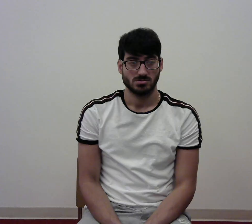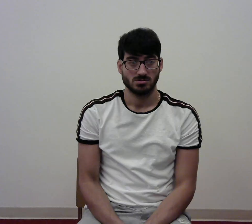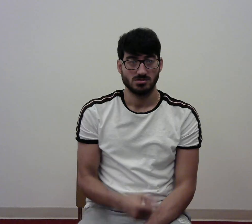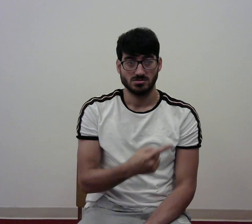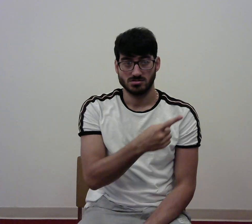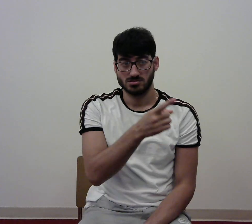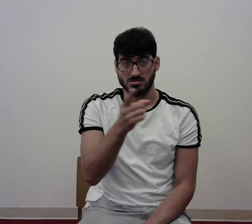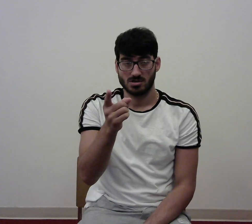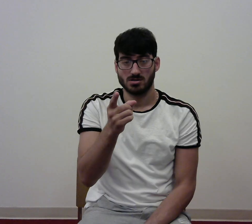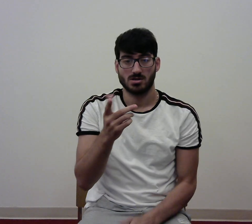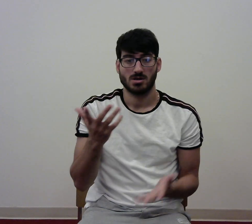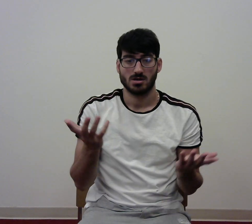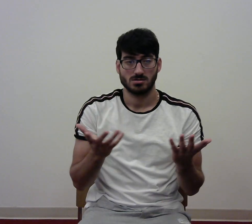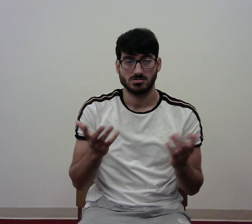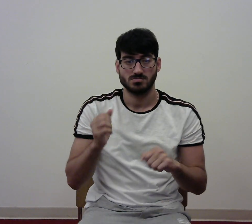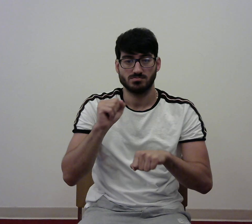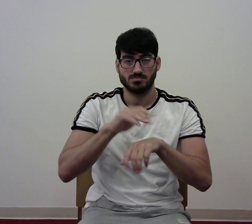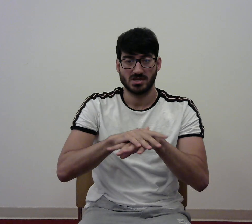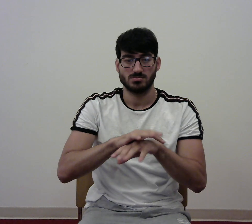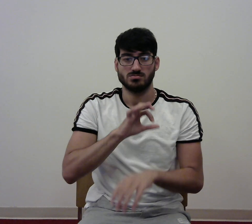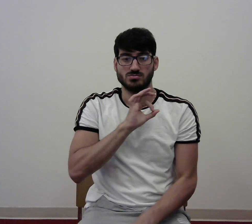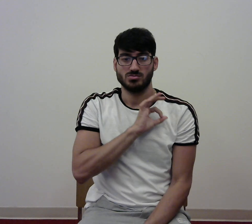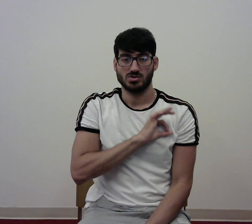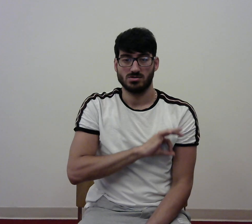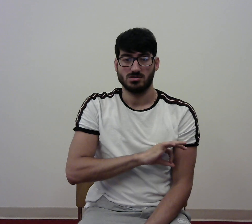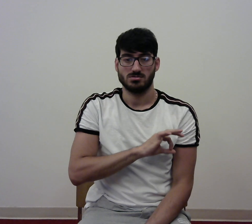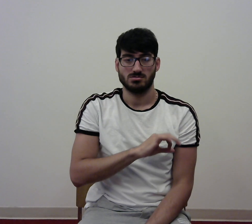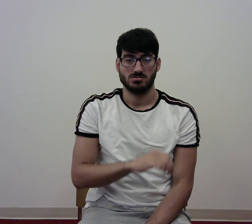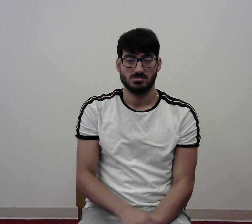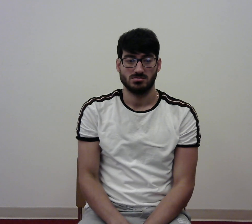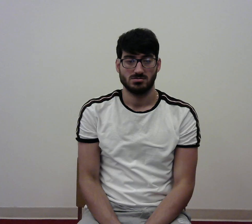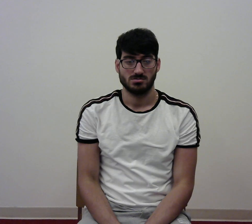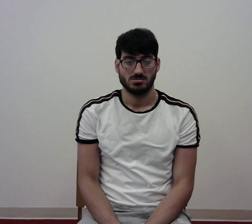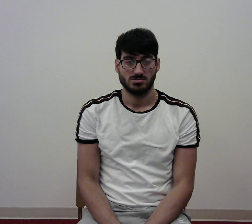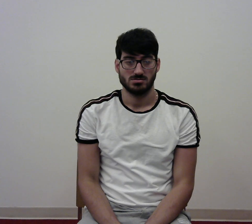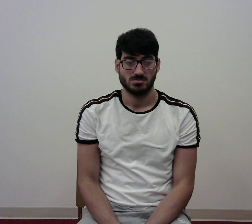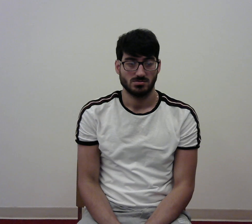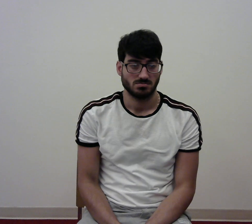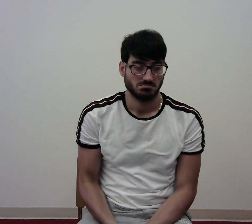Siz hansı bankın müştərisisiniz?